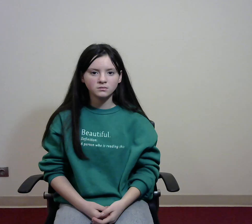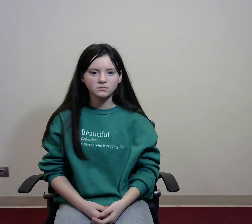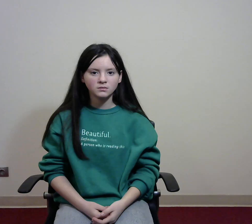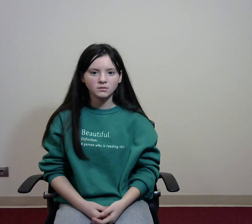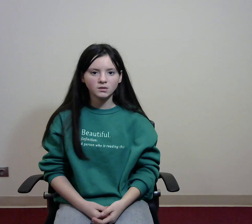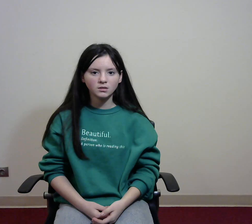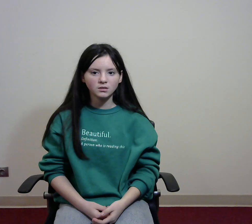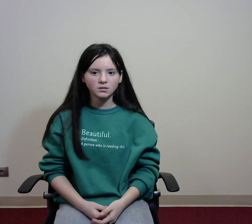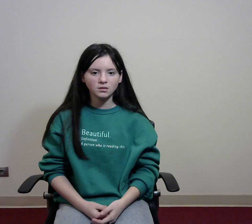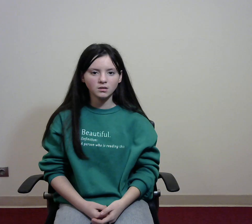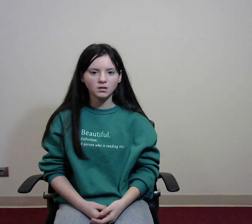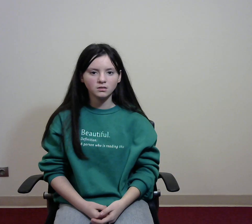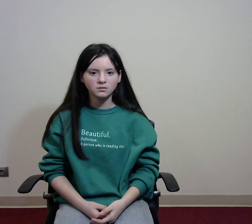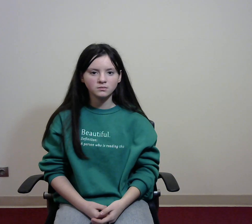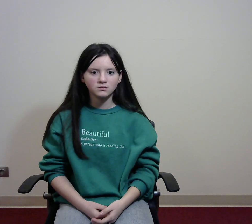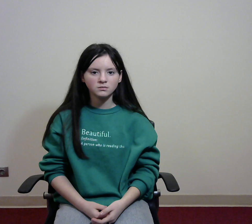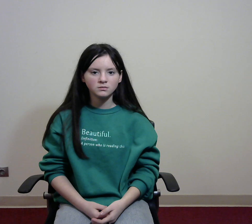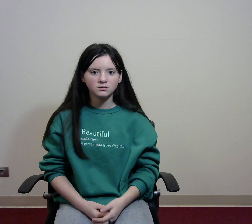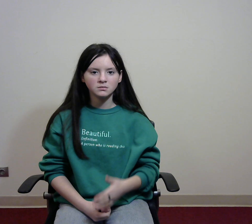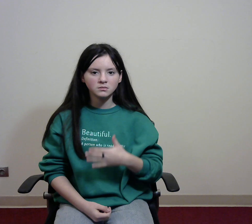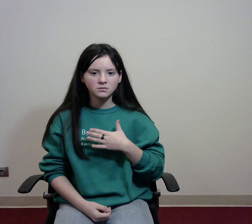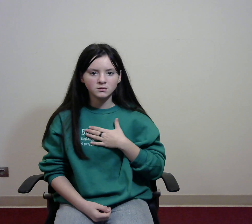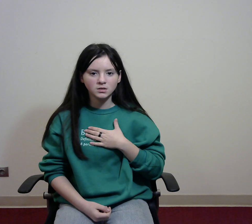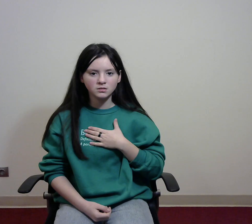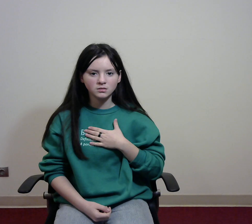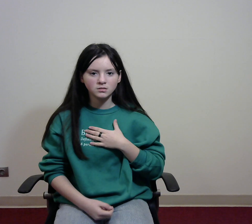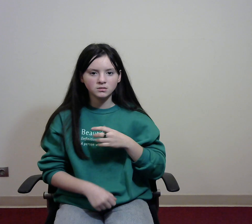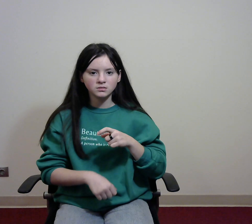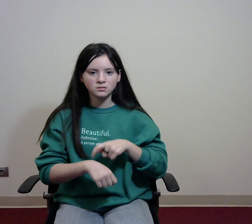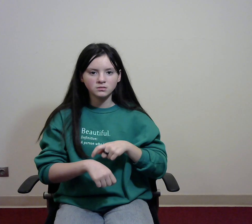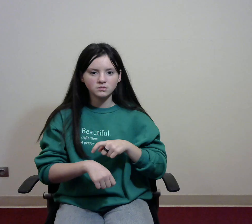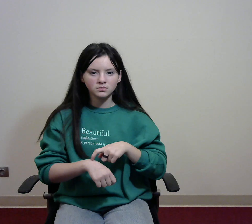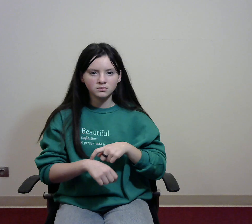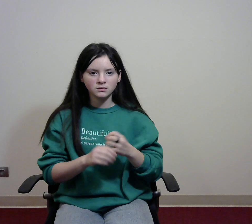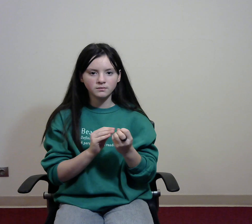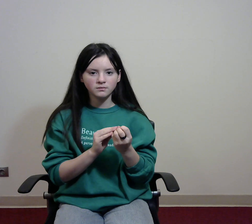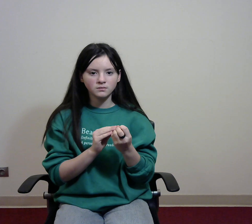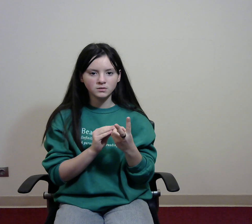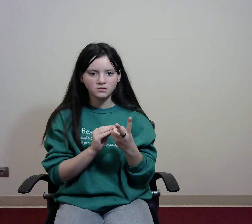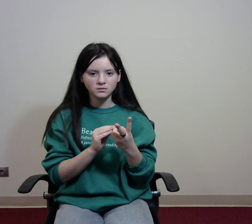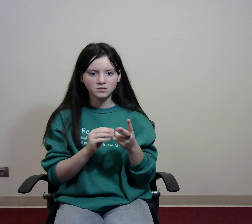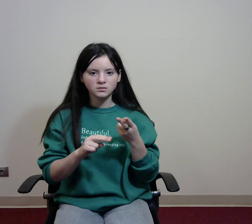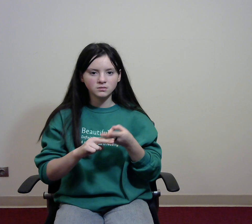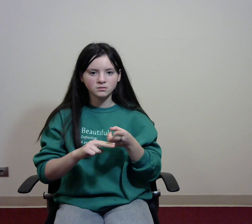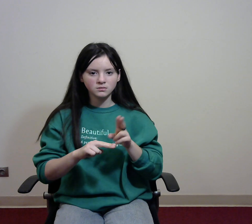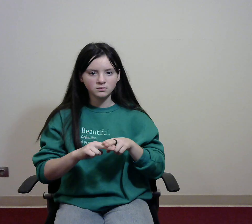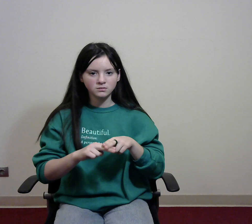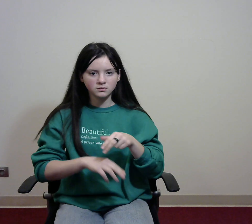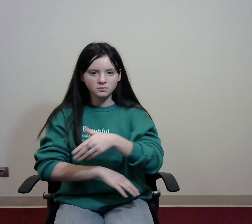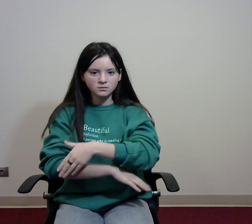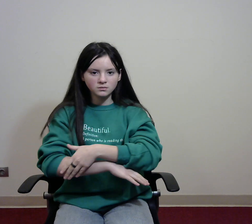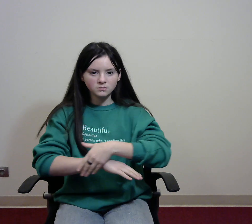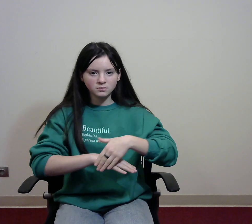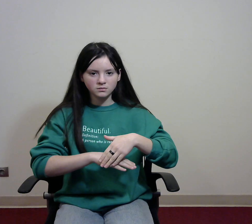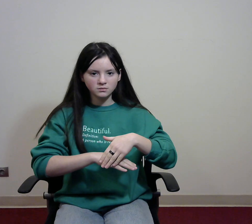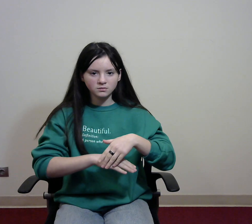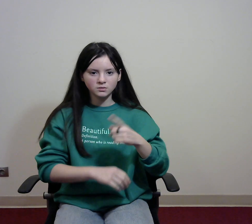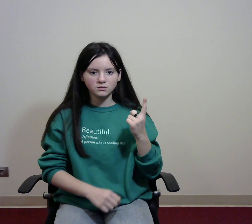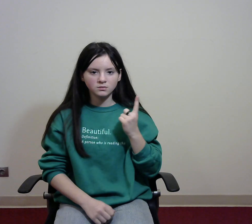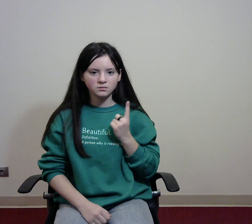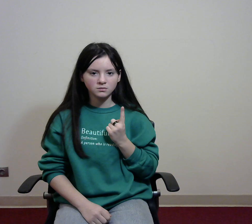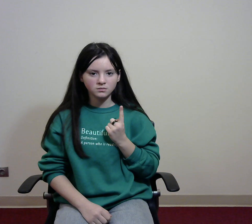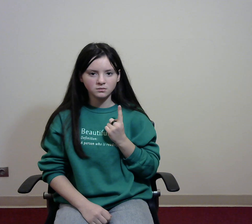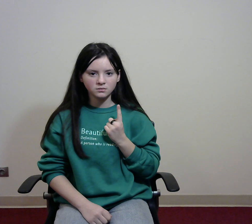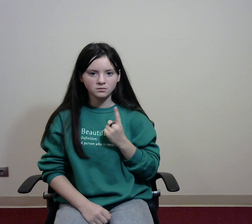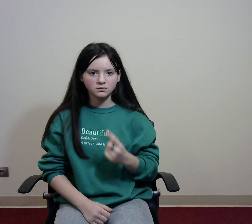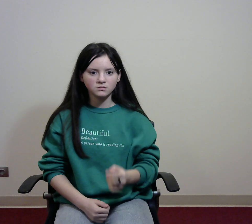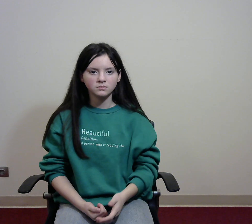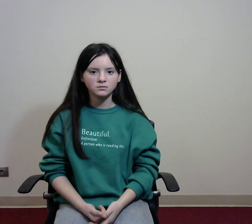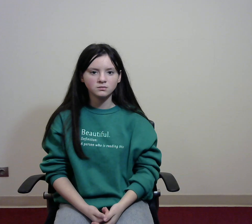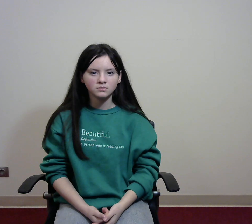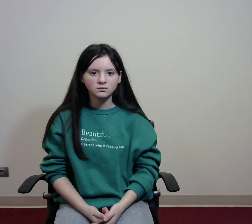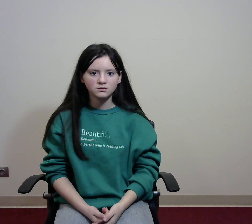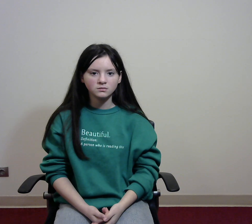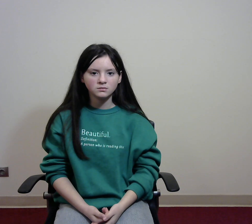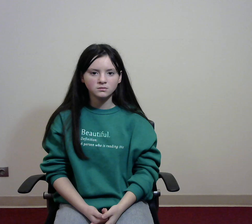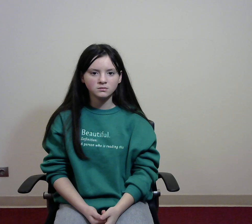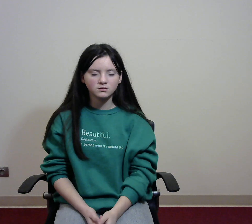Mən saat 12-də bu ünvanda olmalıyam